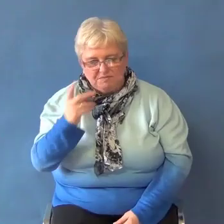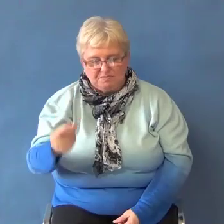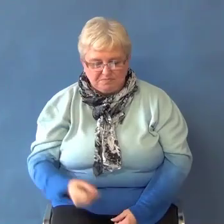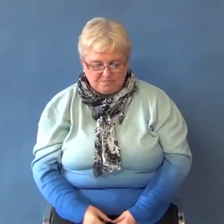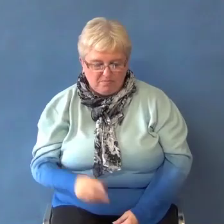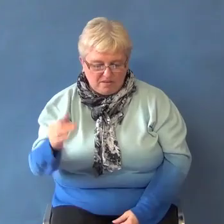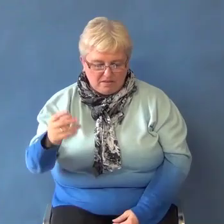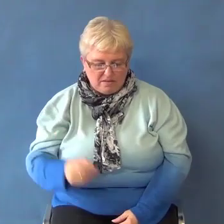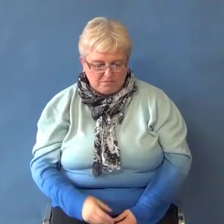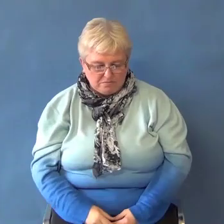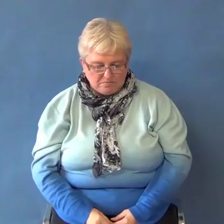To, tak...